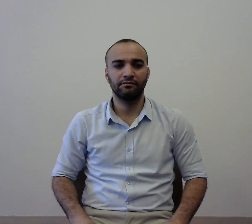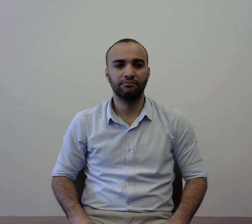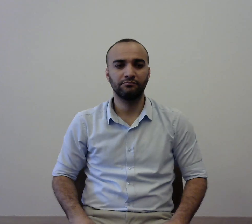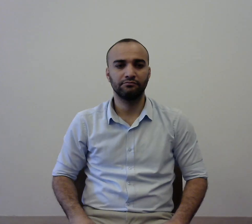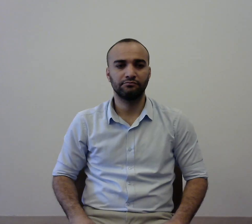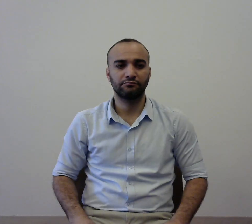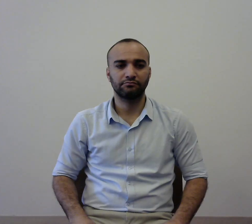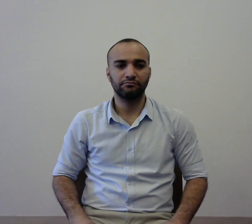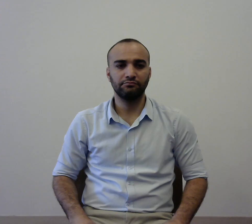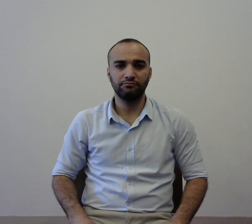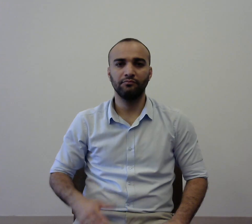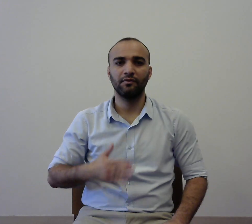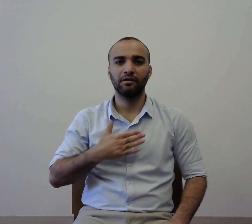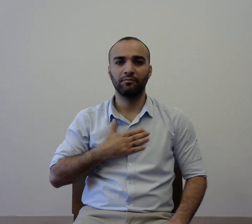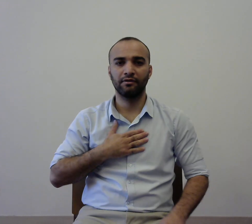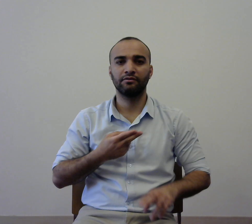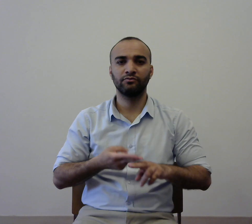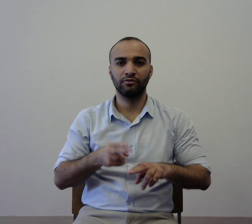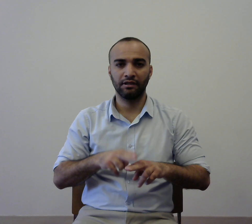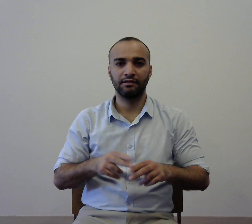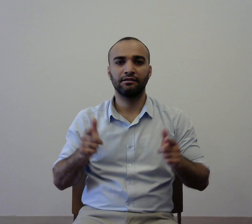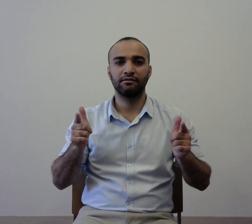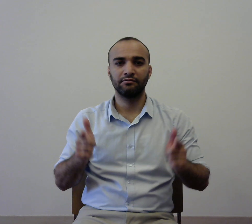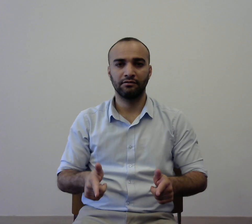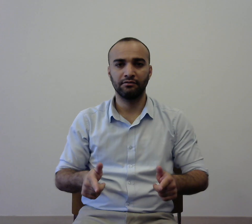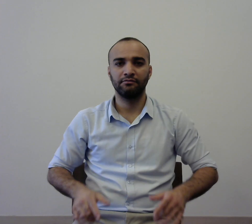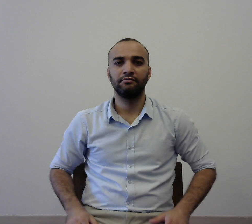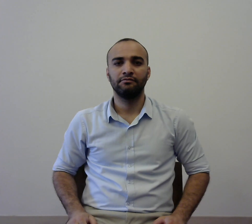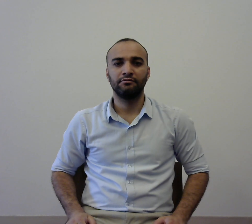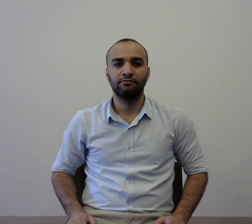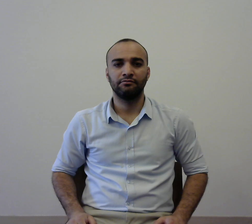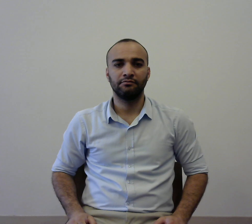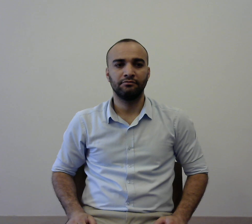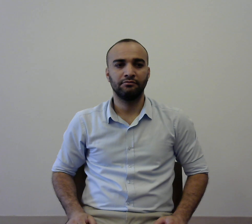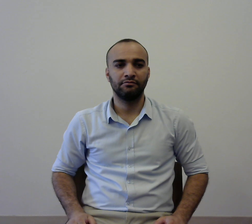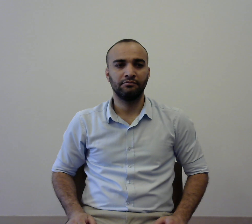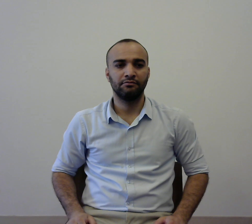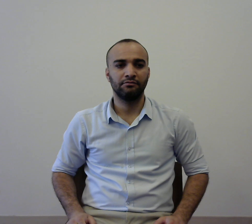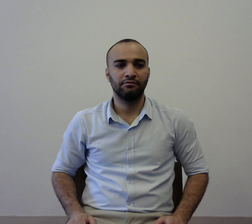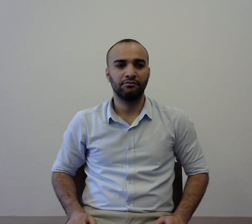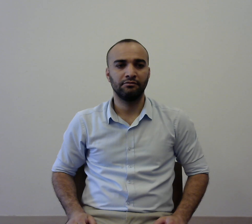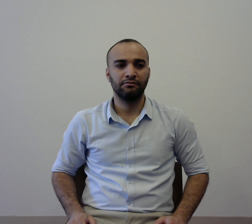Mən bununla razıyam